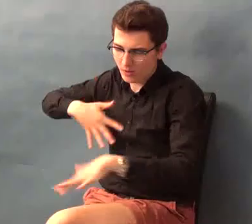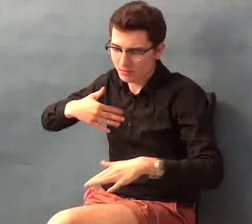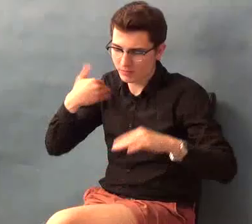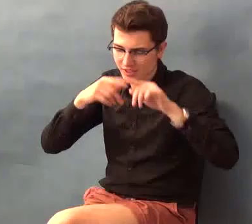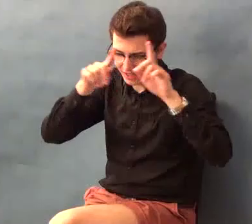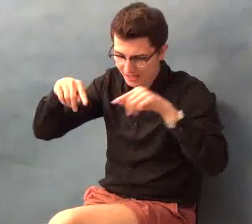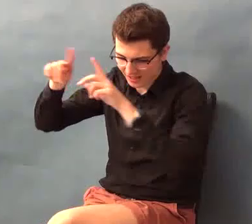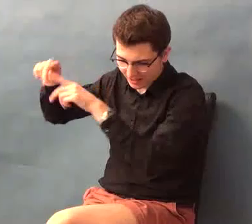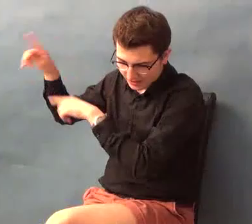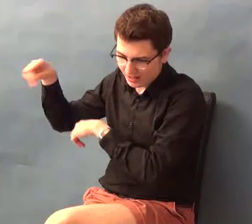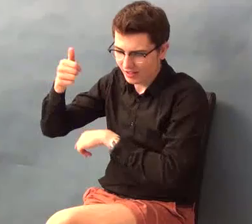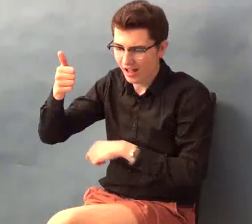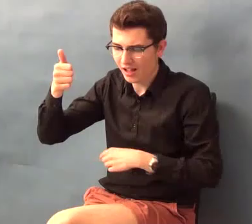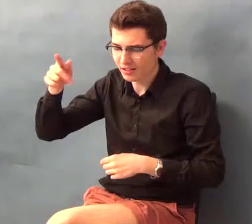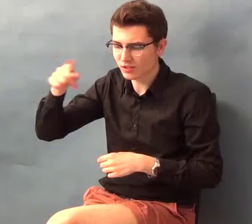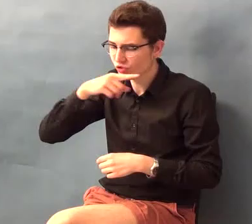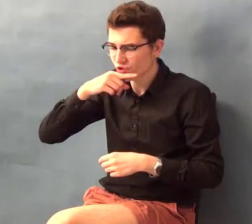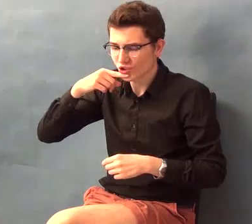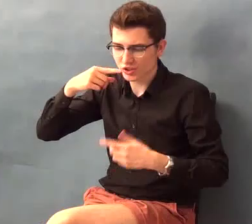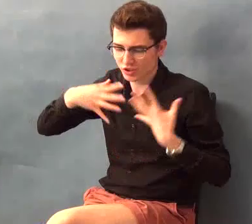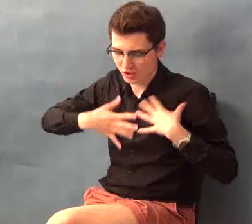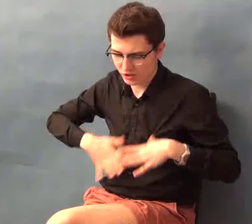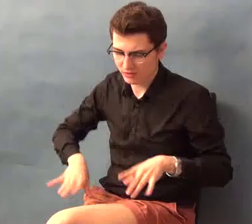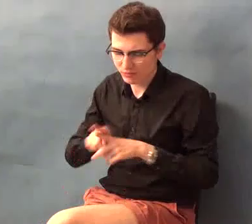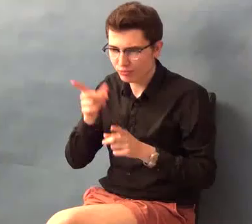Ubrania są białe, tylko jedno jest czerwone.